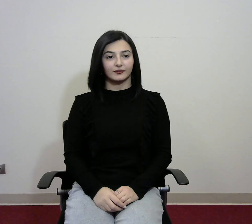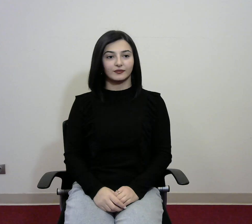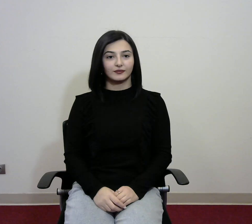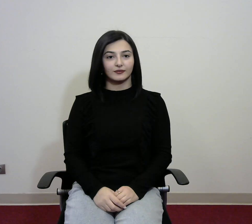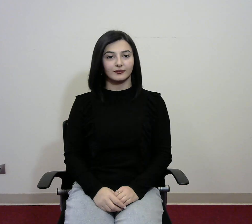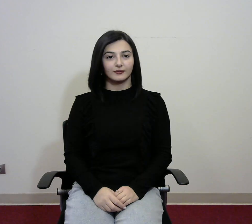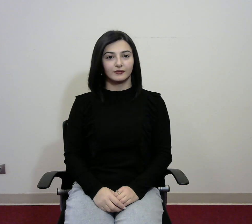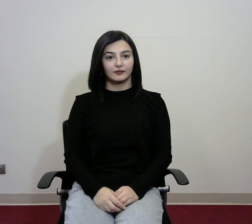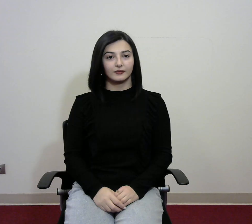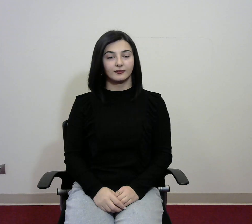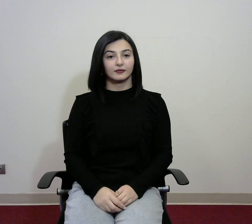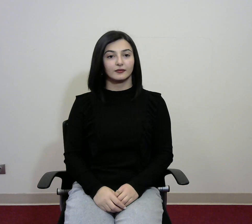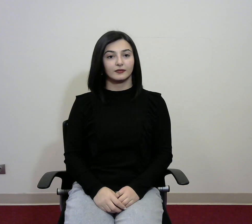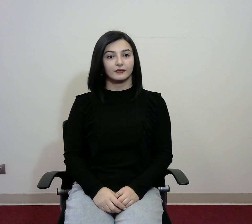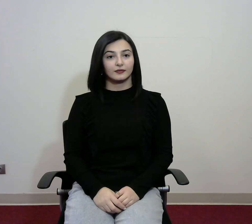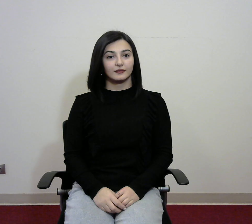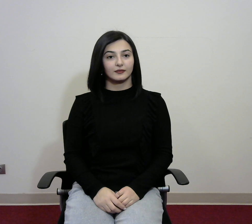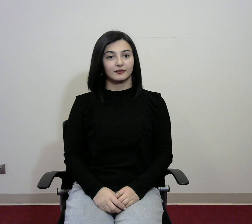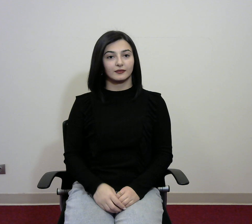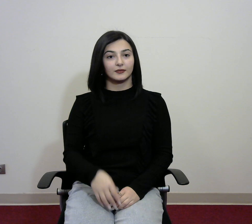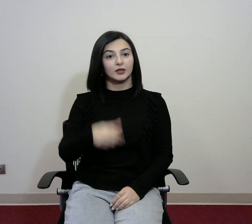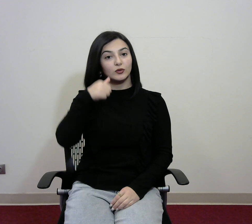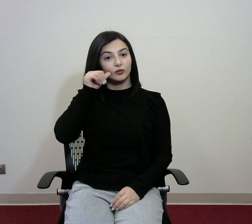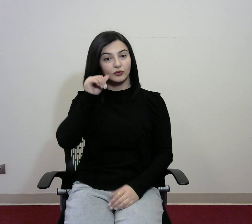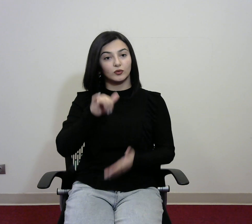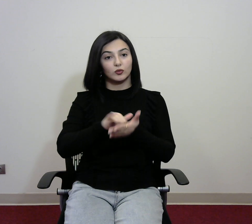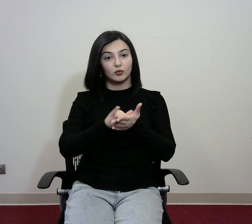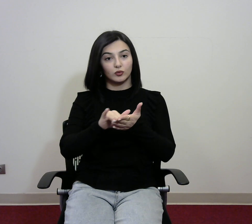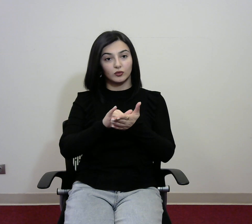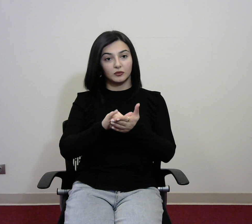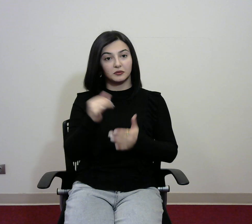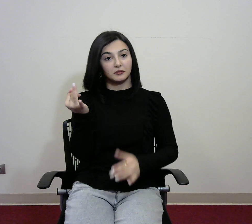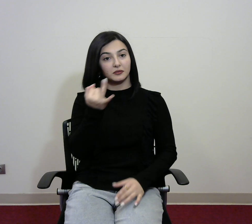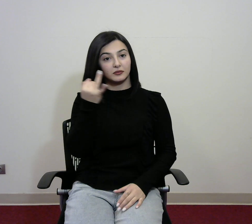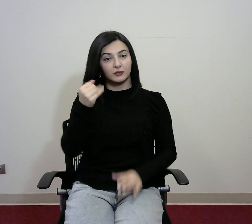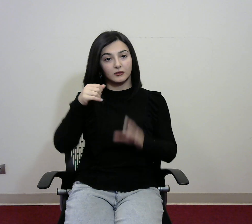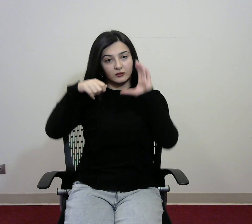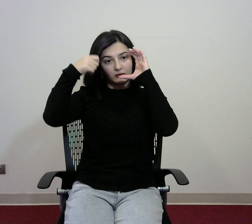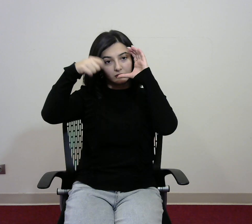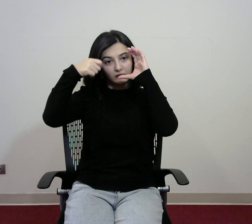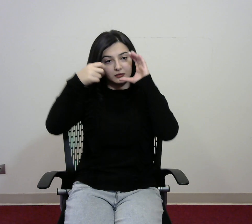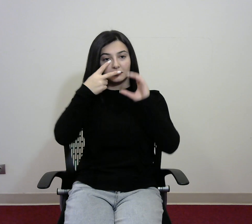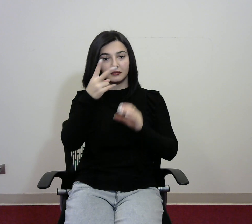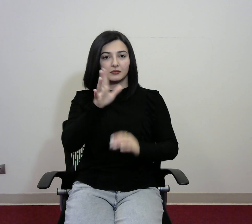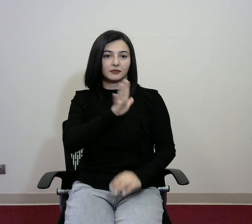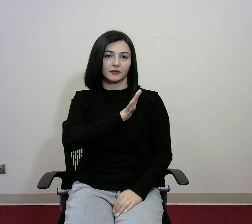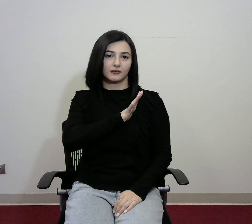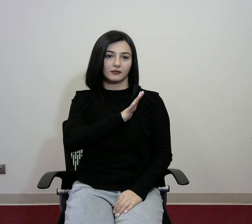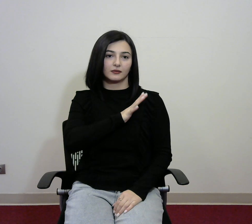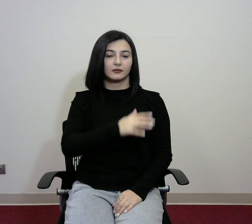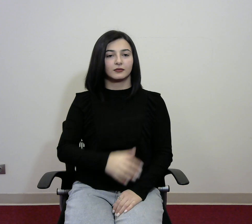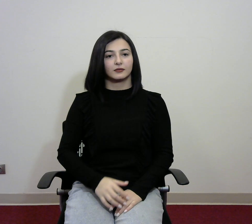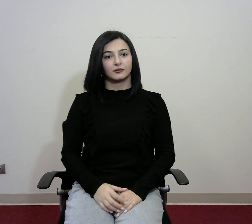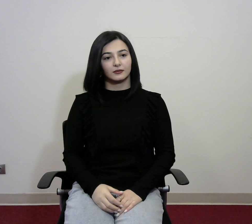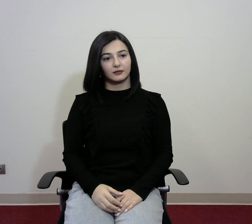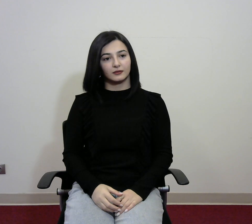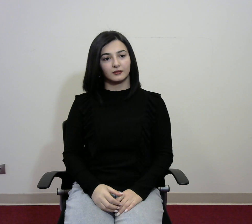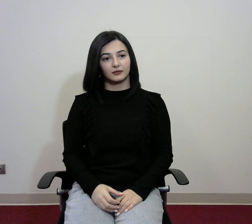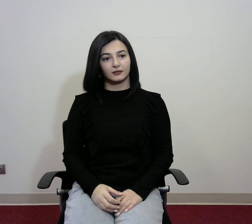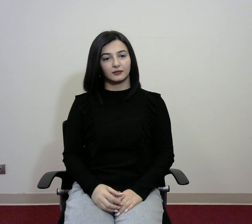Dünən YouTube da maraqlı videoya baxmışam